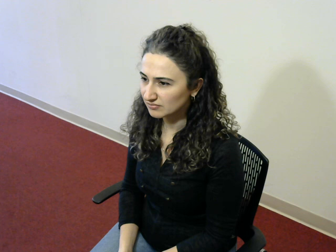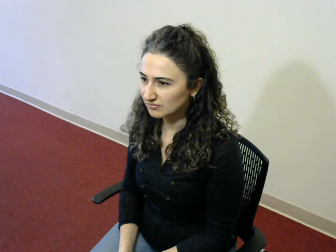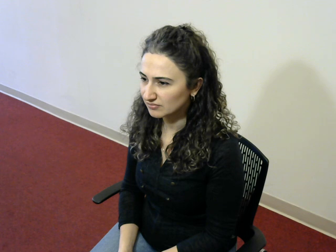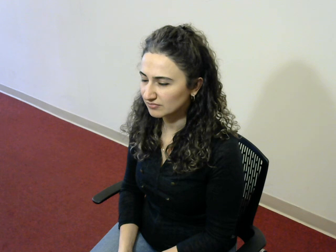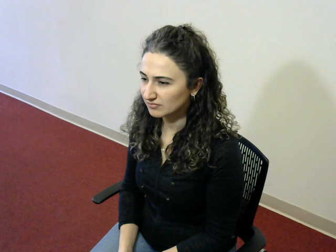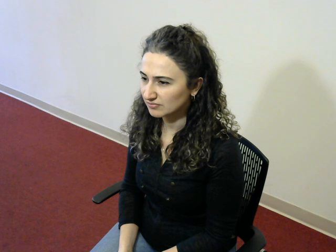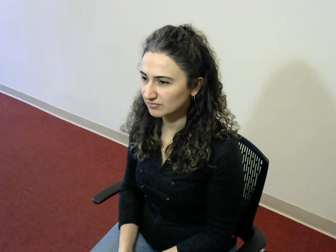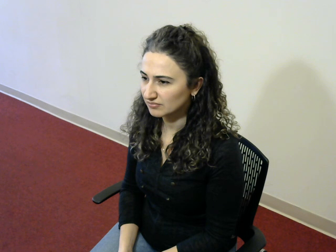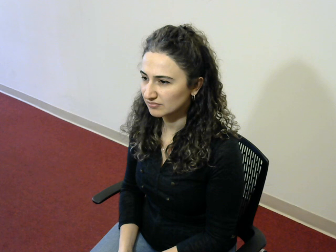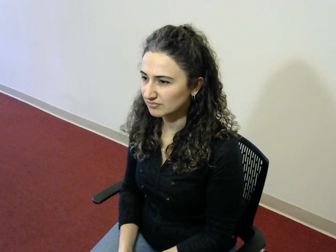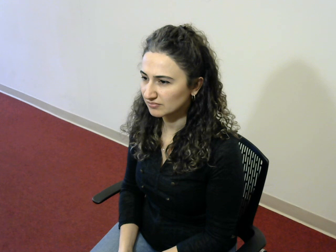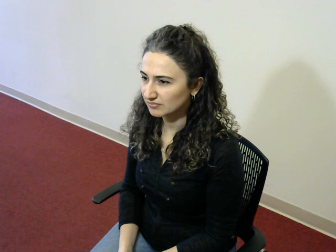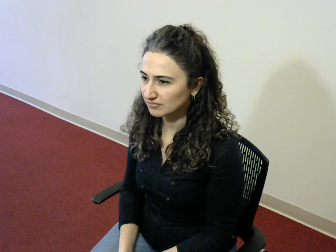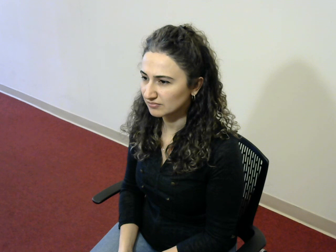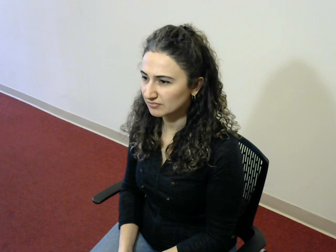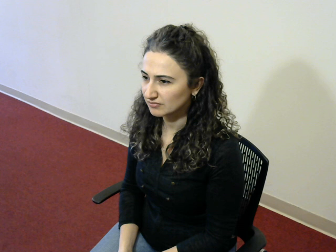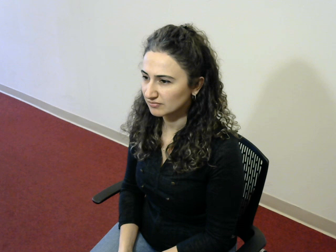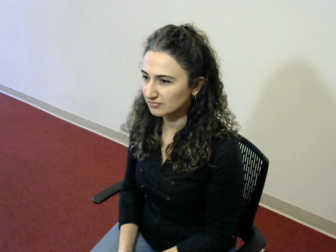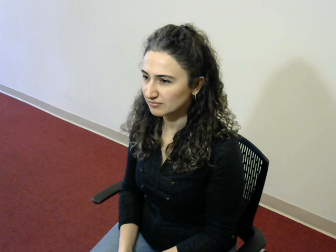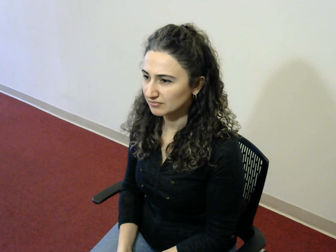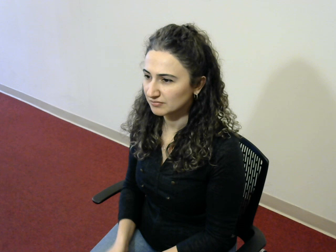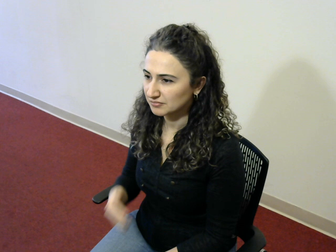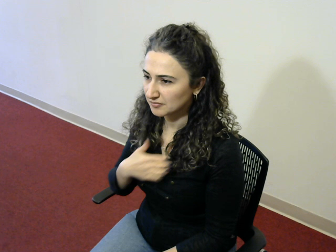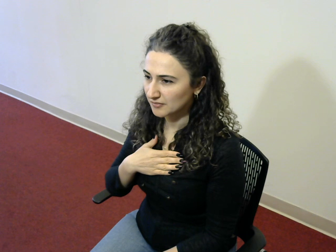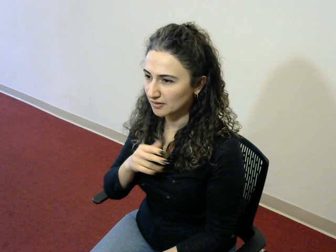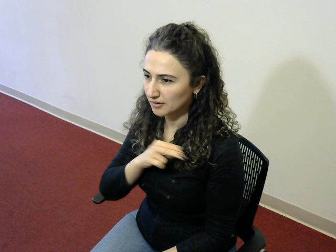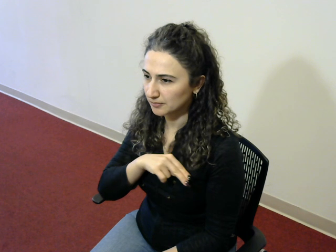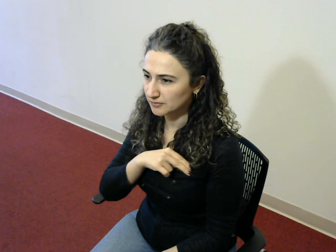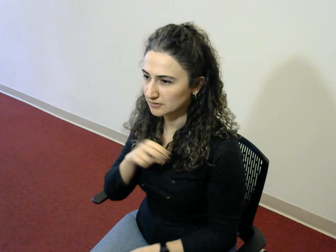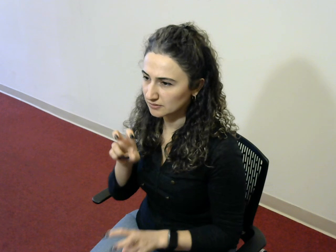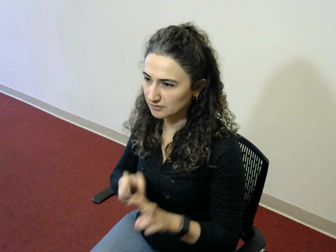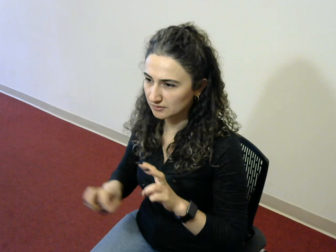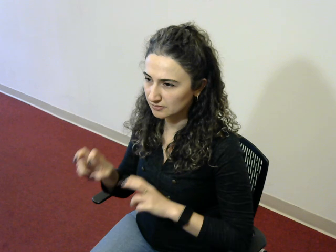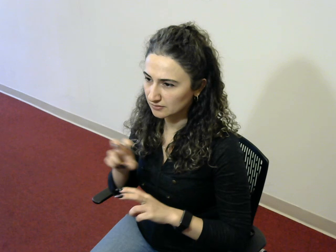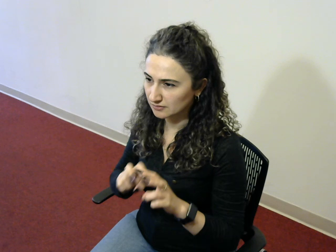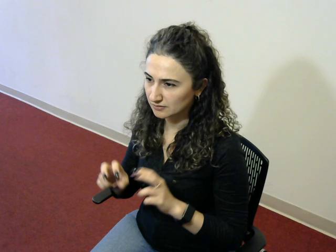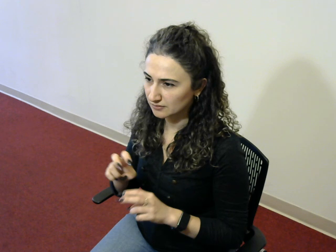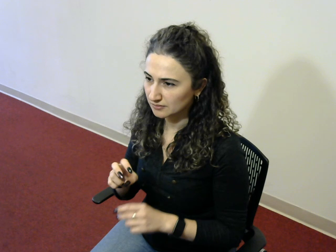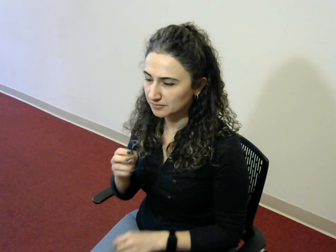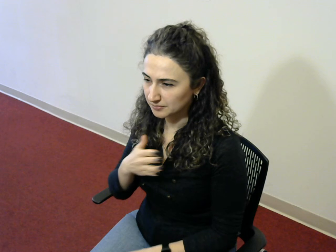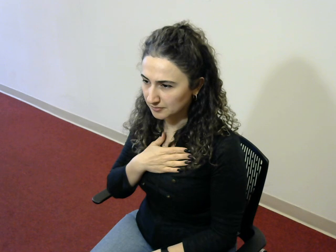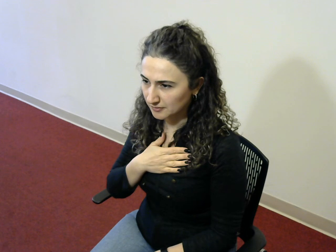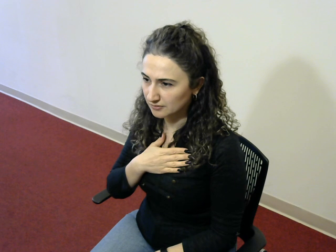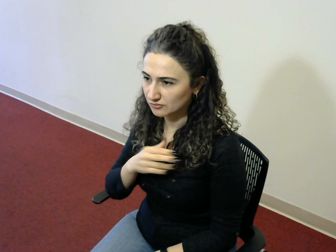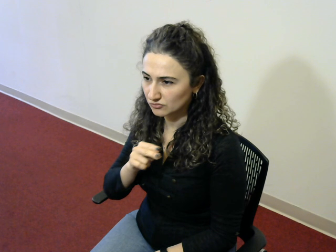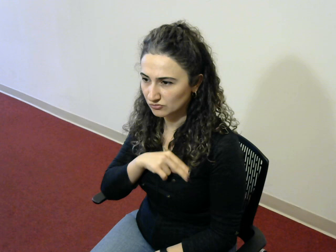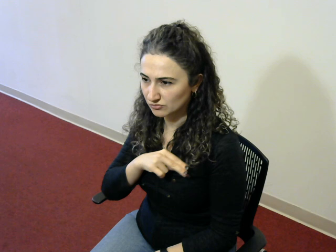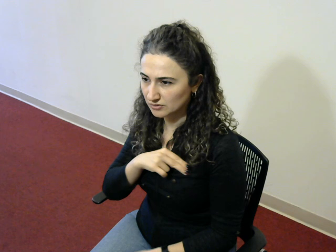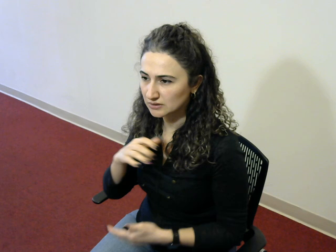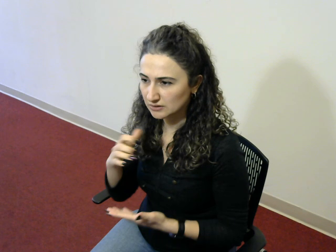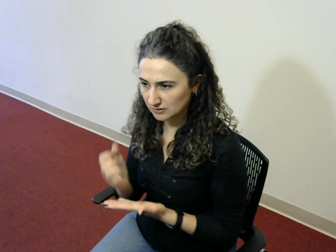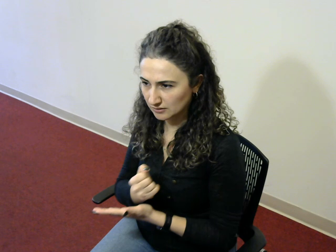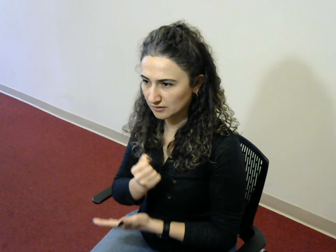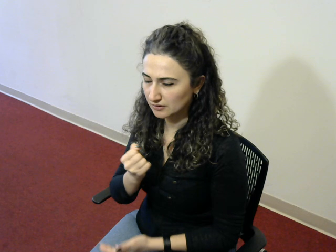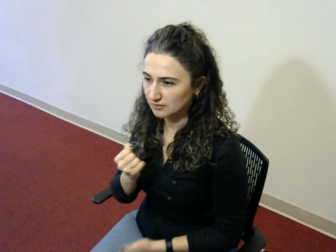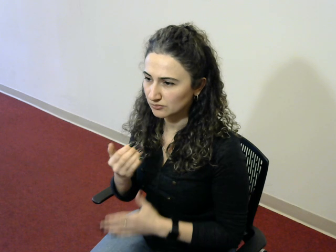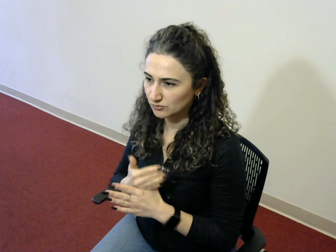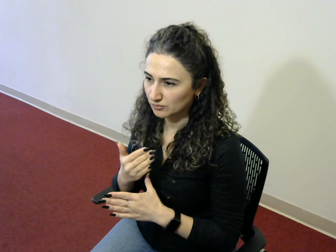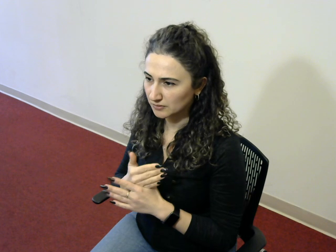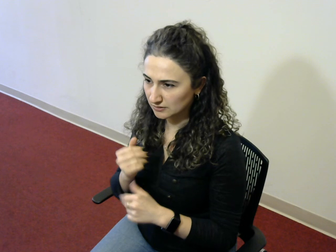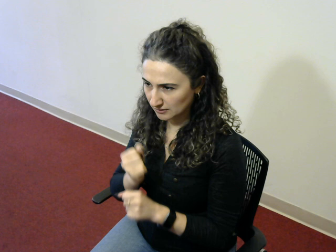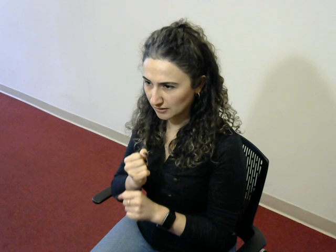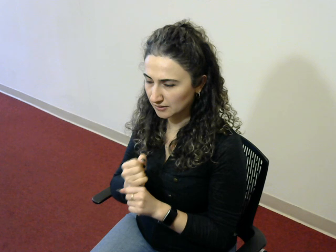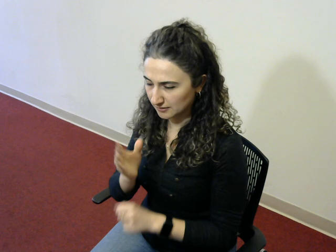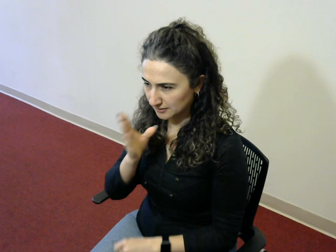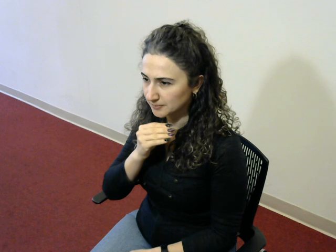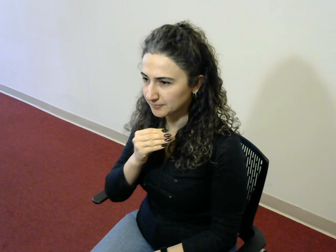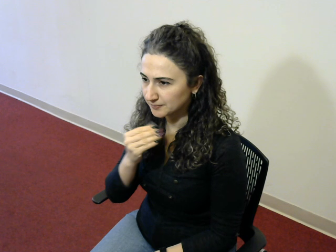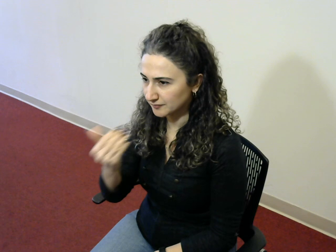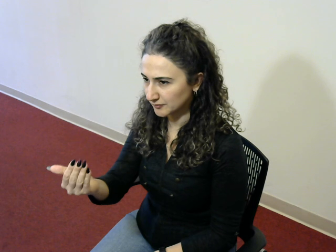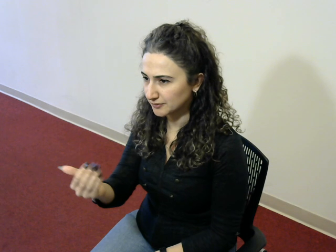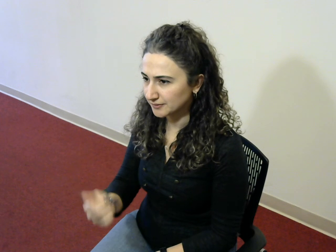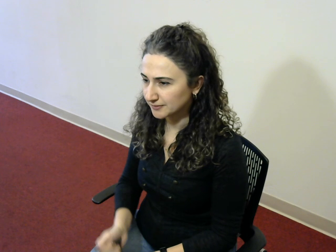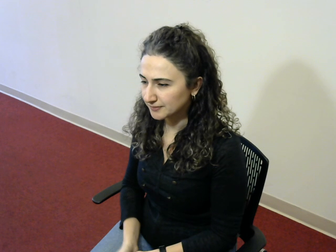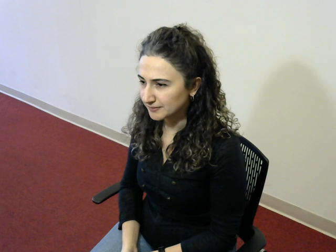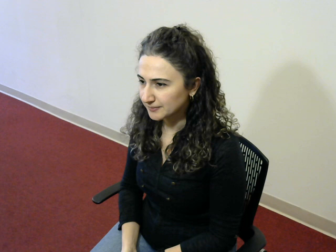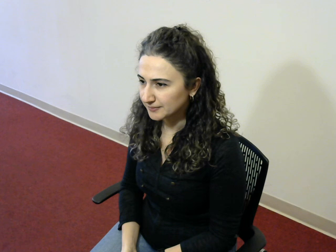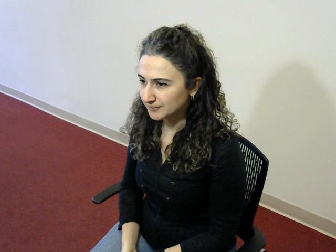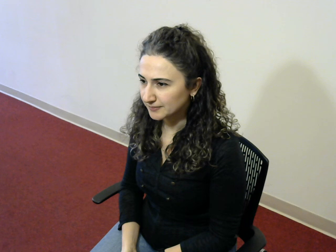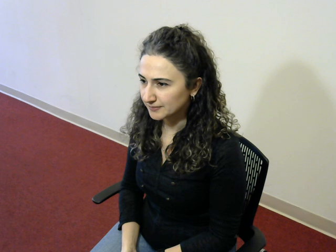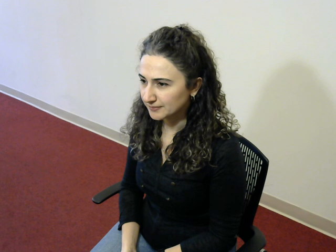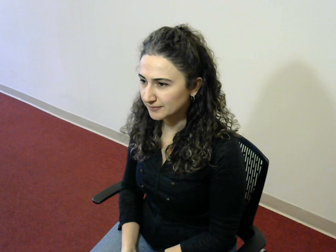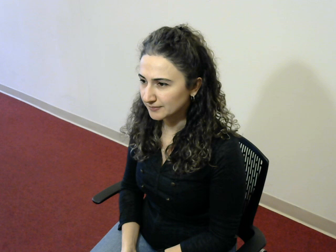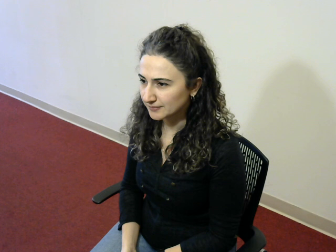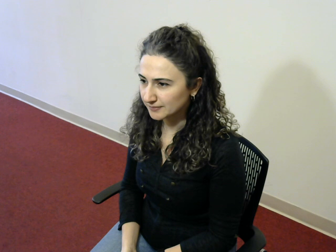Mən iş axtarıram, mənə iş tapmaqda kömək edə bilərsinizmi?